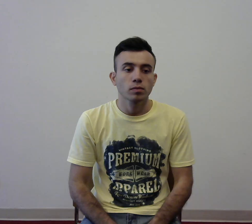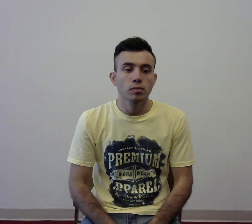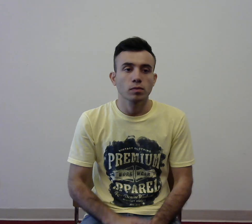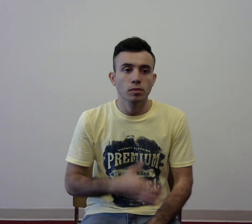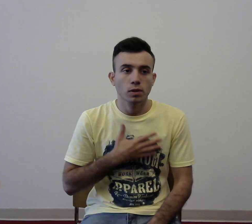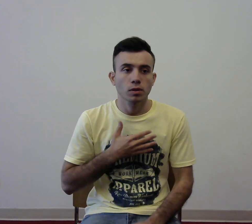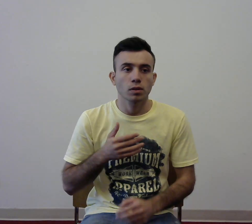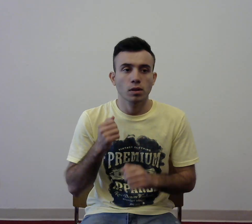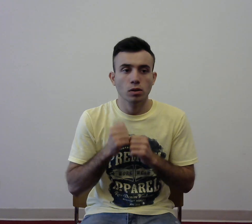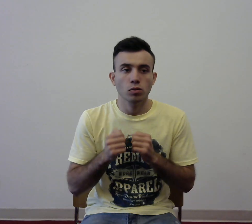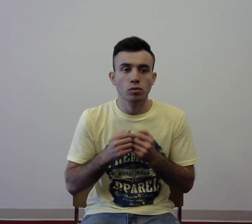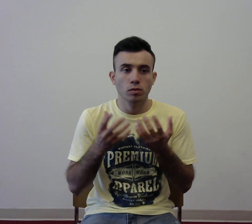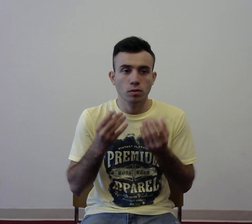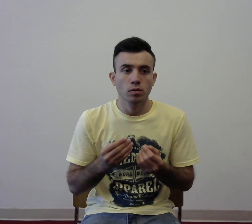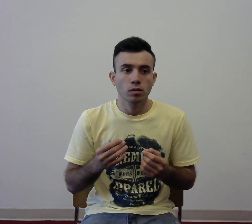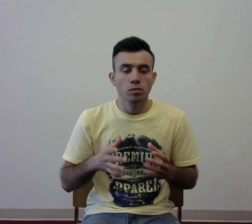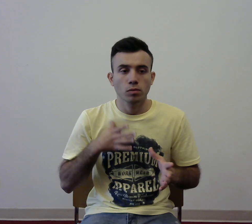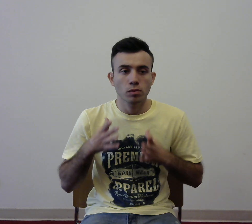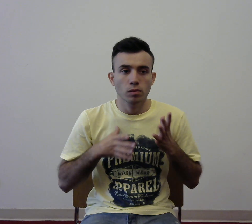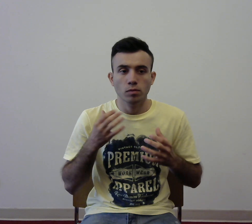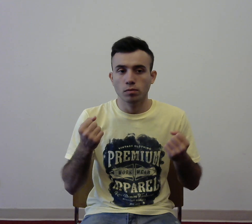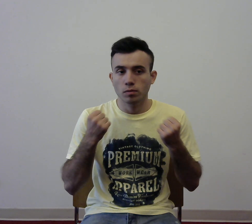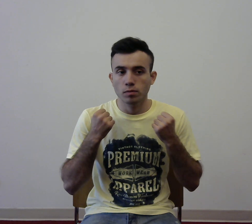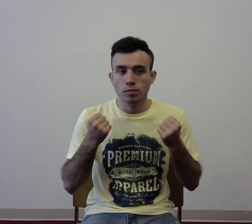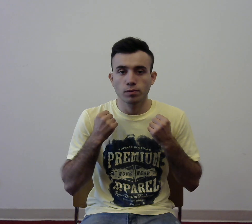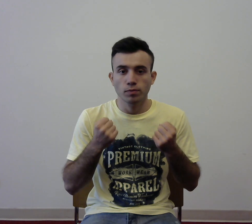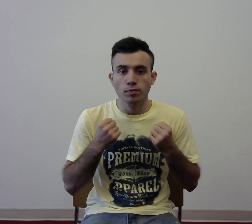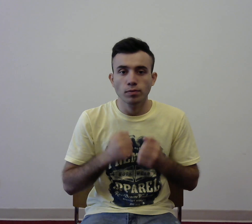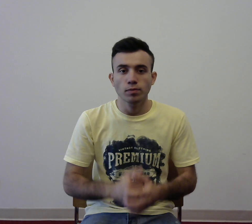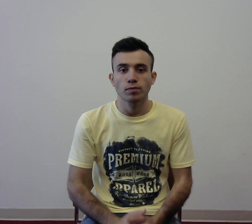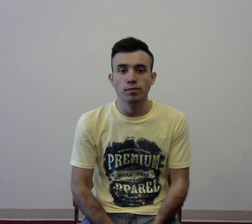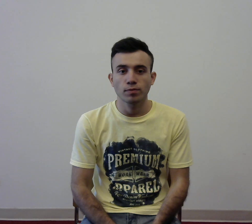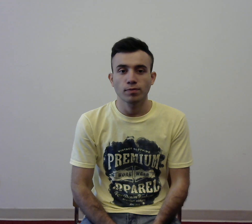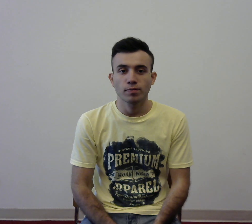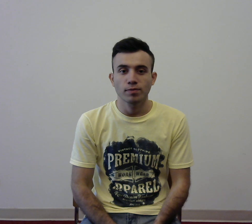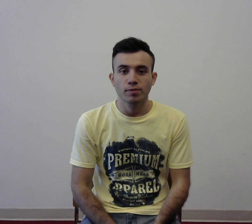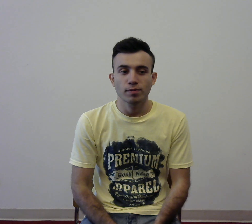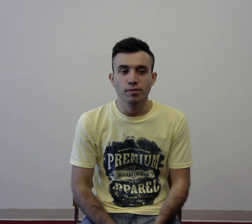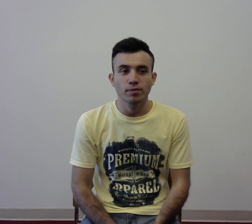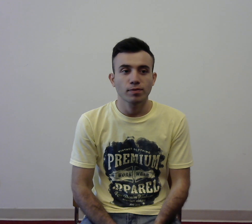Mən hər gün idman edirəm